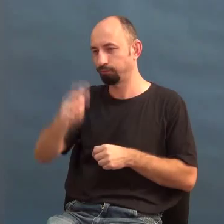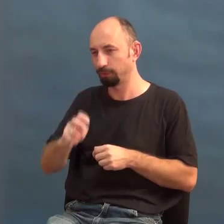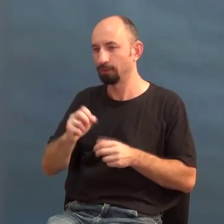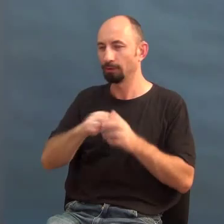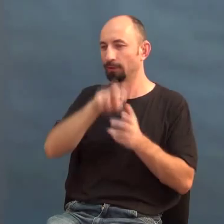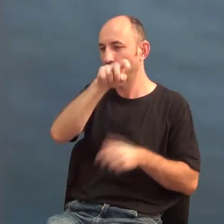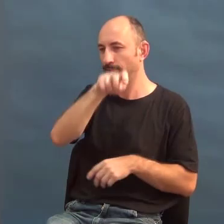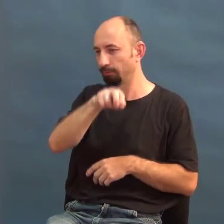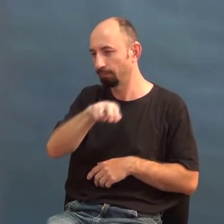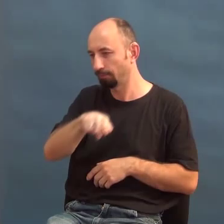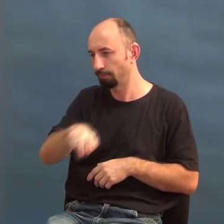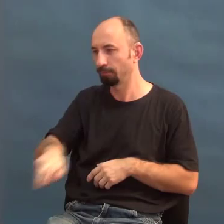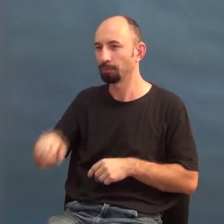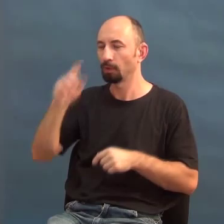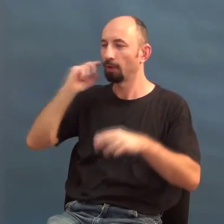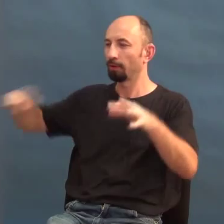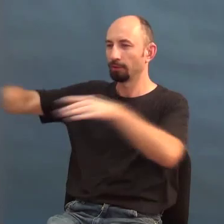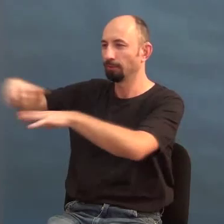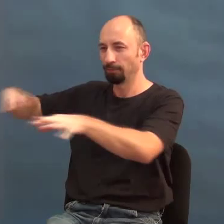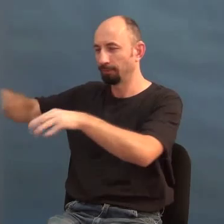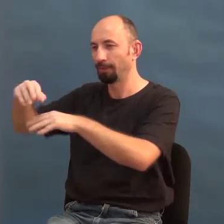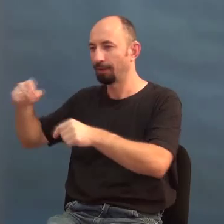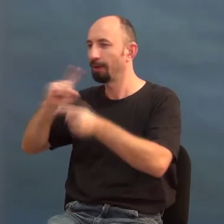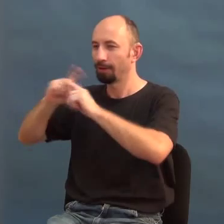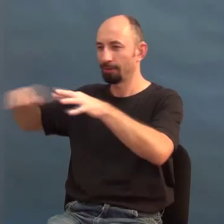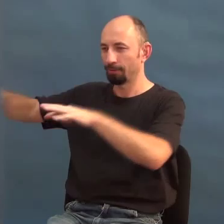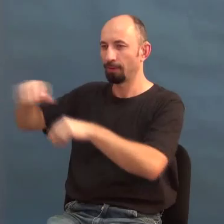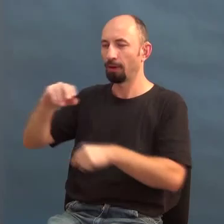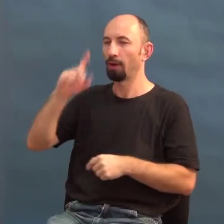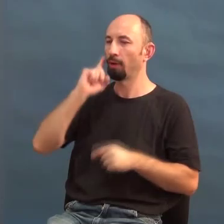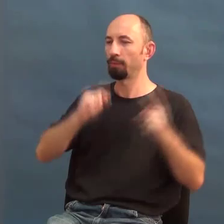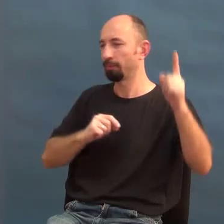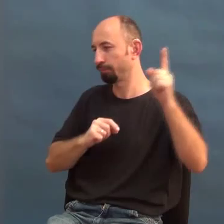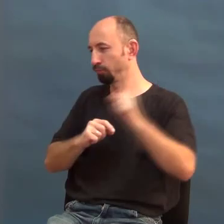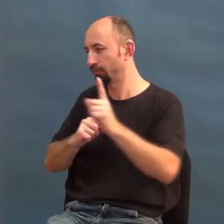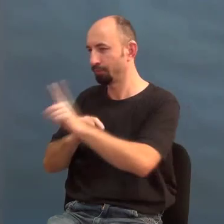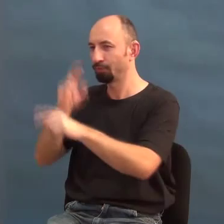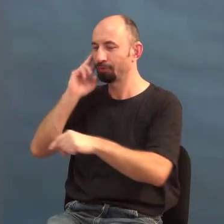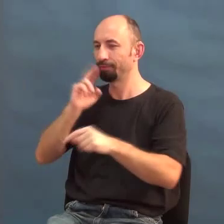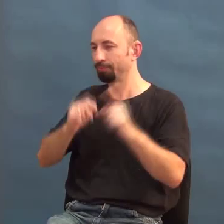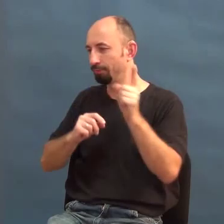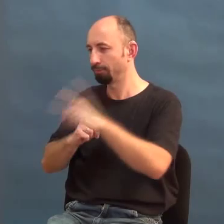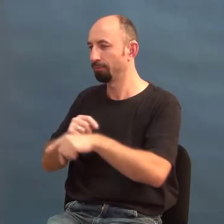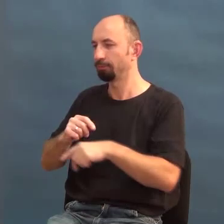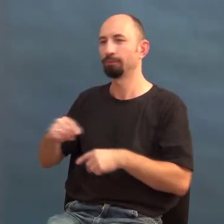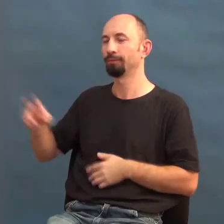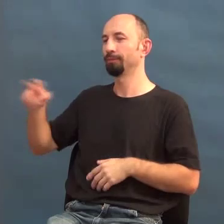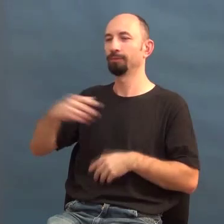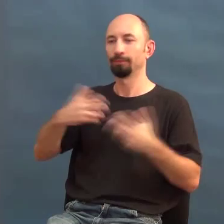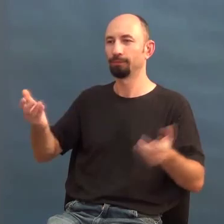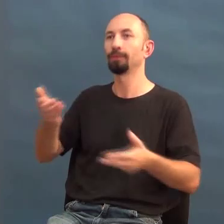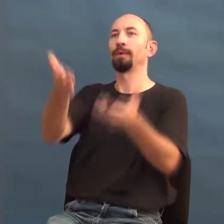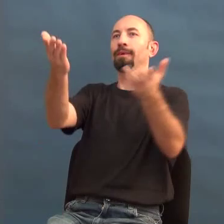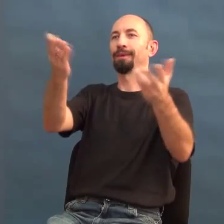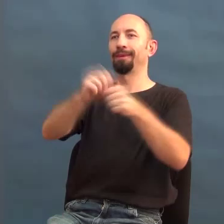Głuchy chłopak idzie na dół, tam już są ludzie i rozmawiają sobie, podchodzi do nich, a oni zauważają go, że w końcu jest!